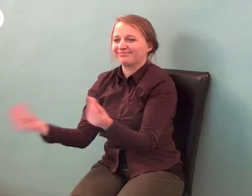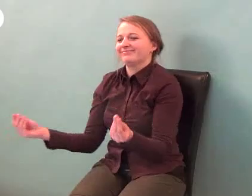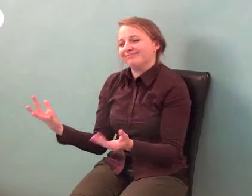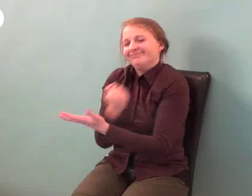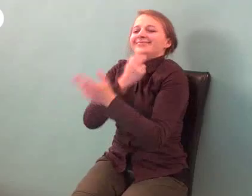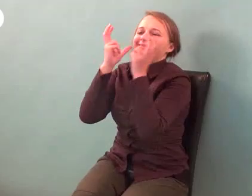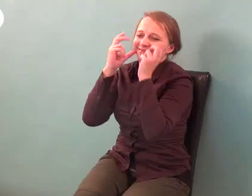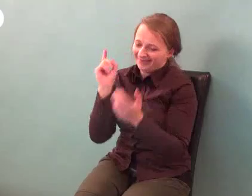Udało się odzyskać żabę.